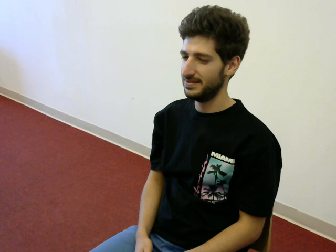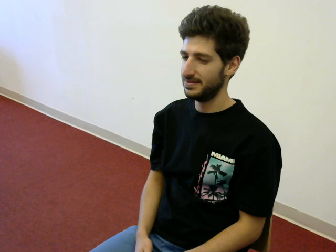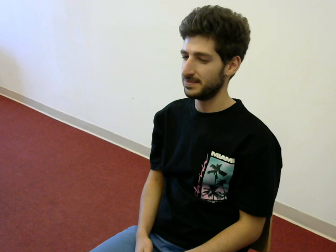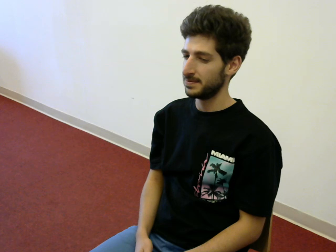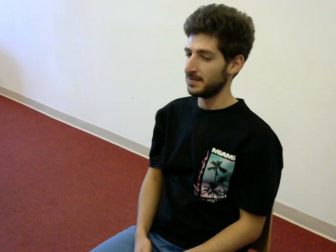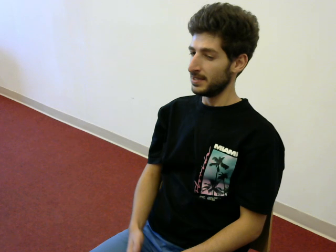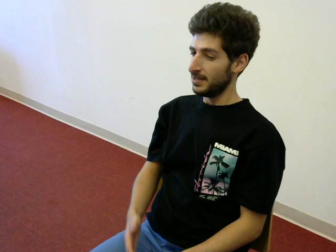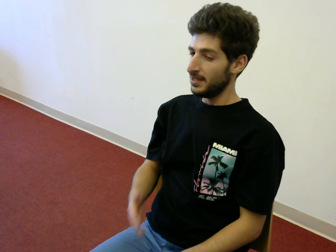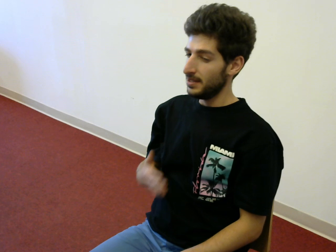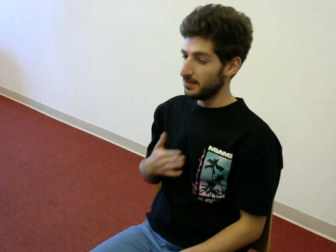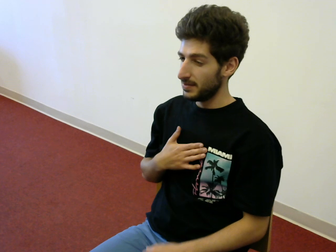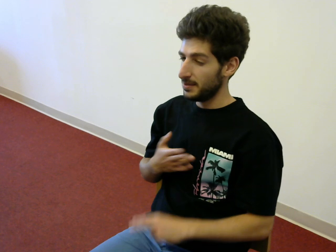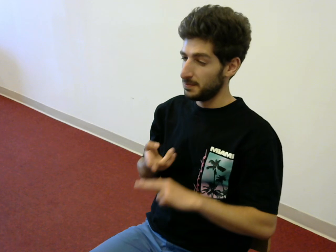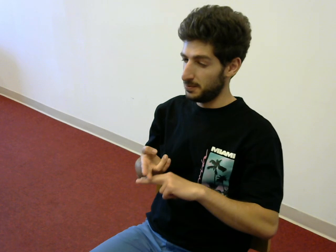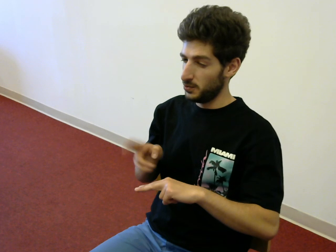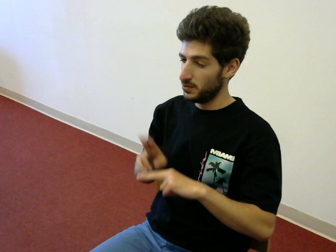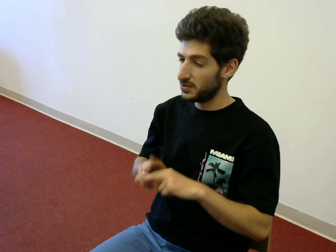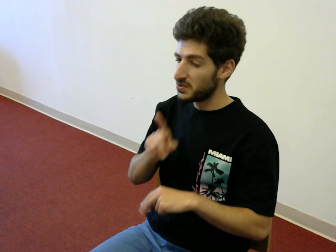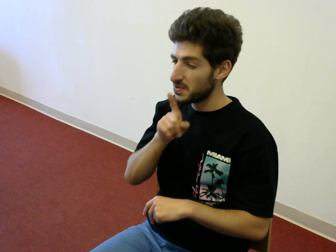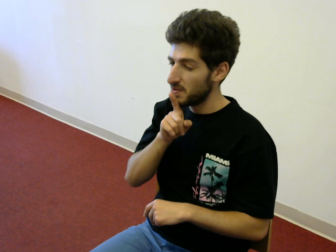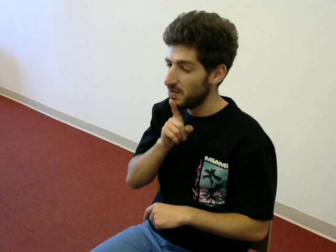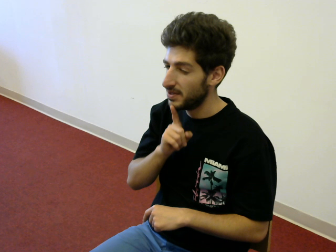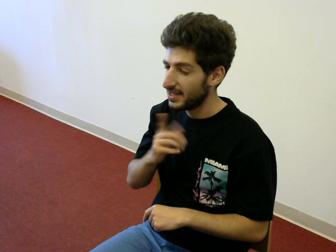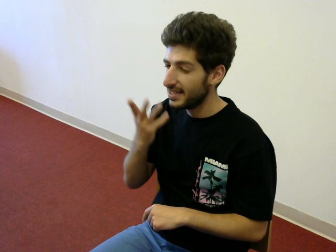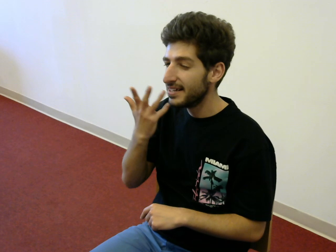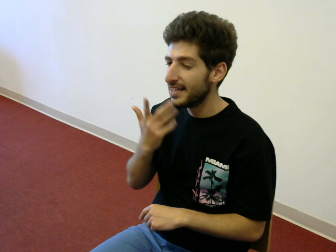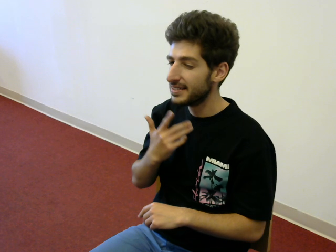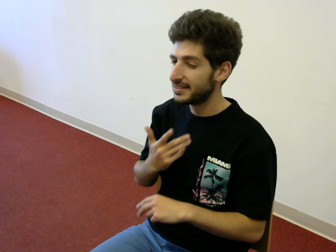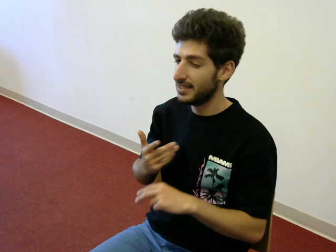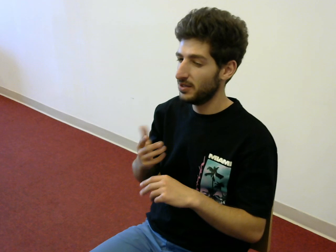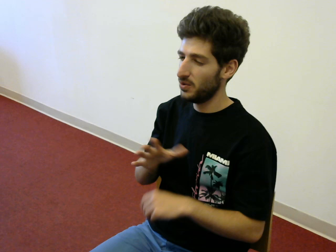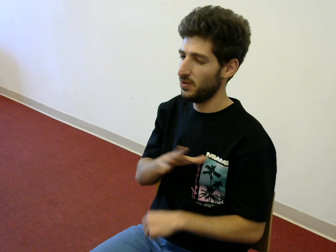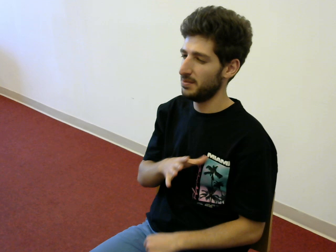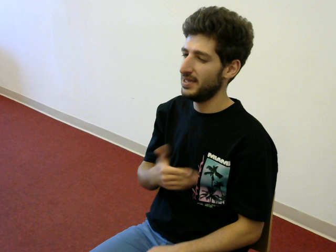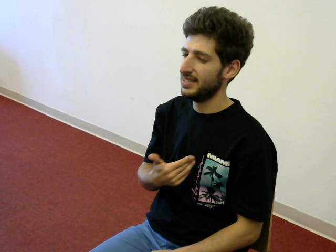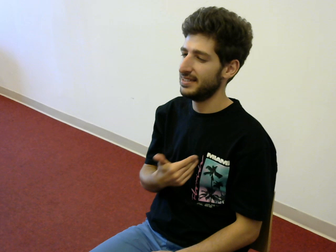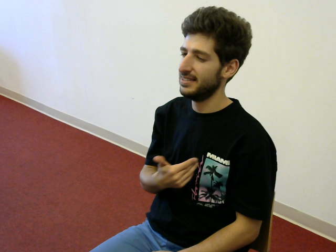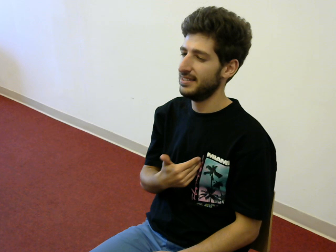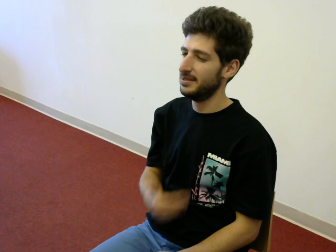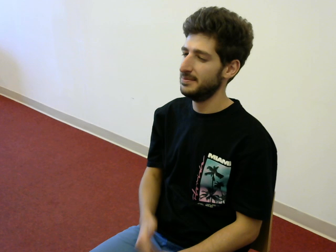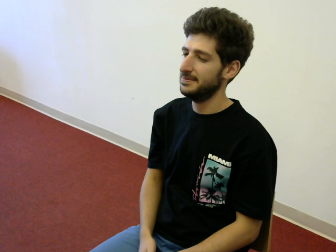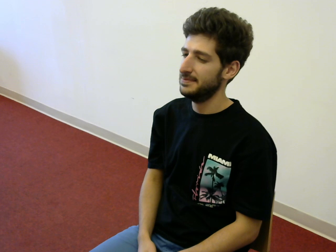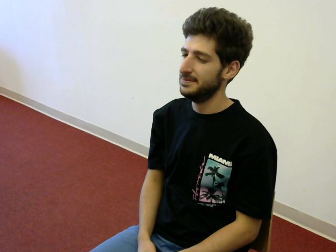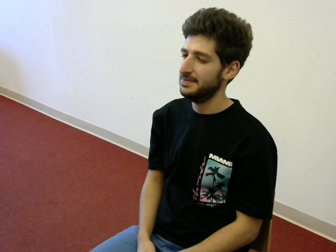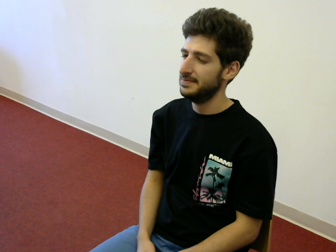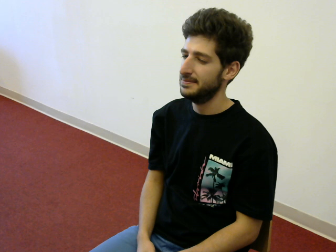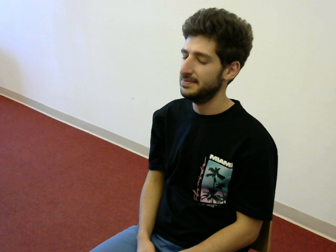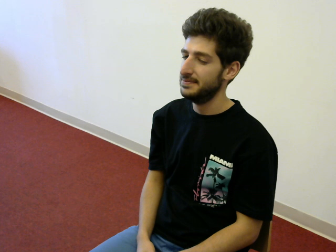Mən bunun göy rəngdə olanını istəyirəm